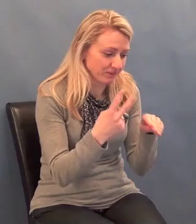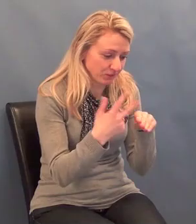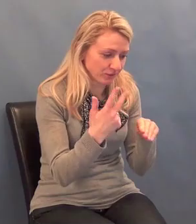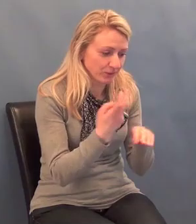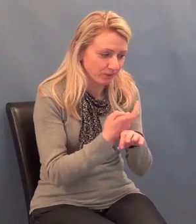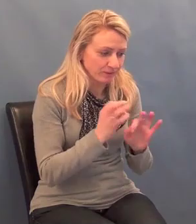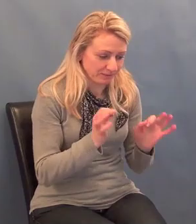Dobrze.